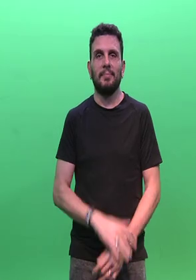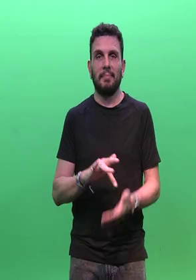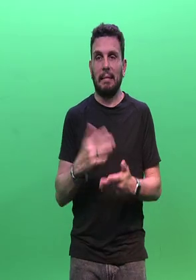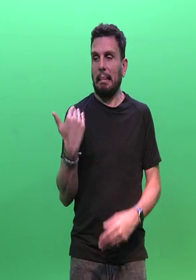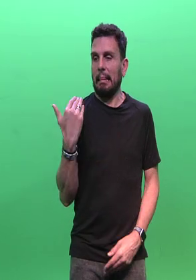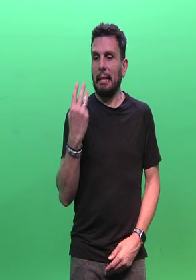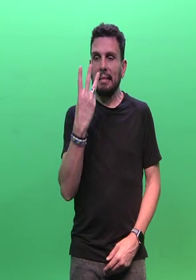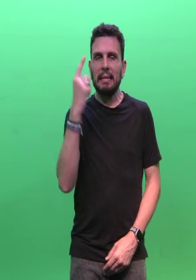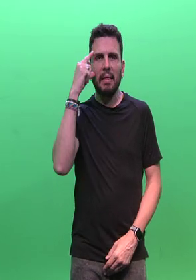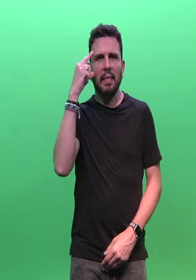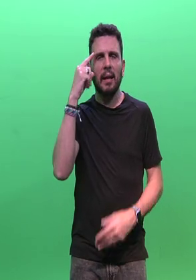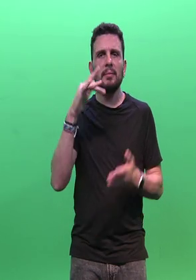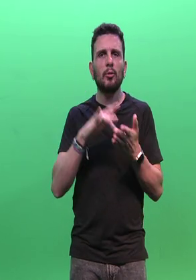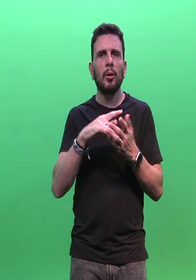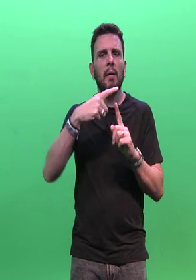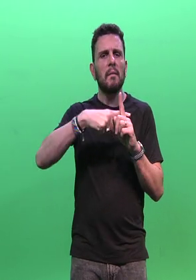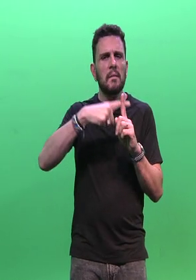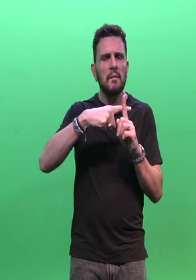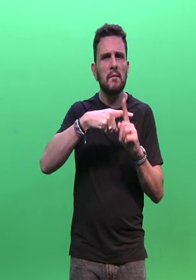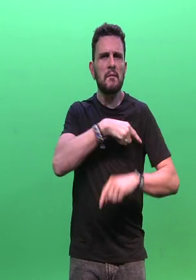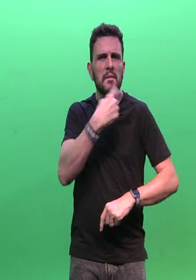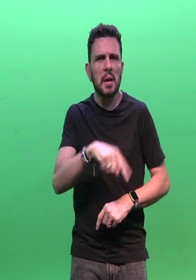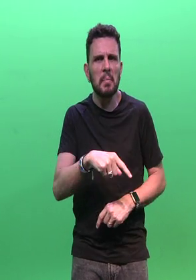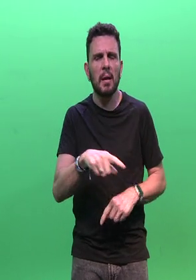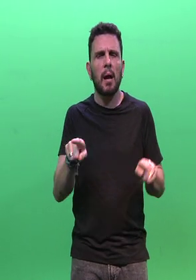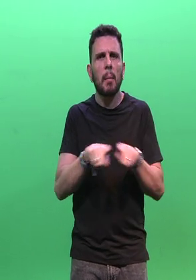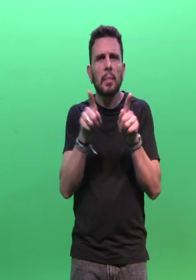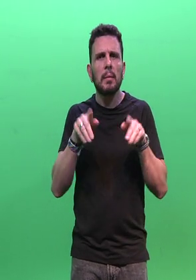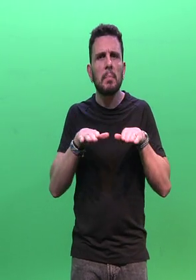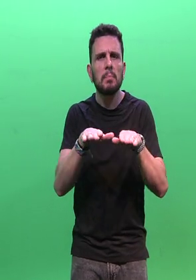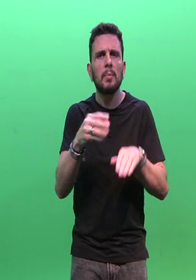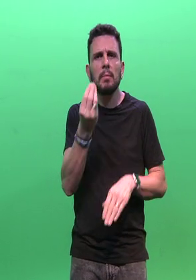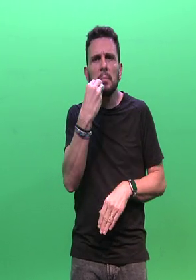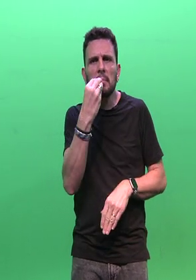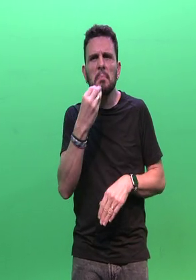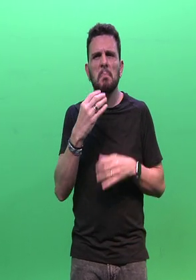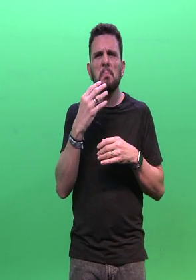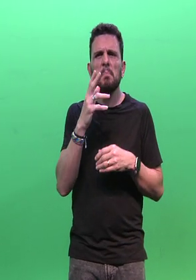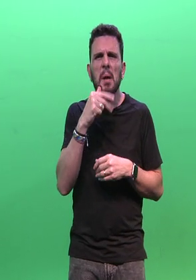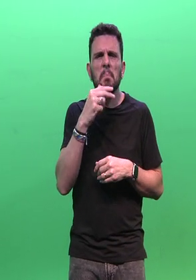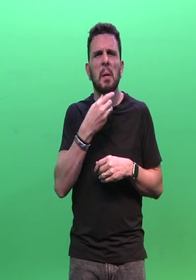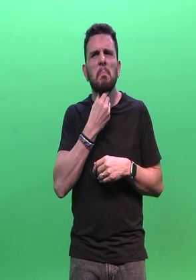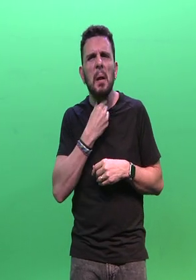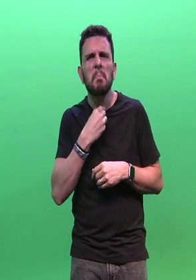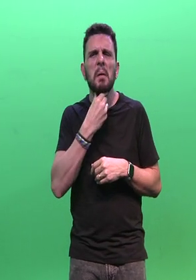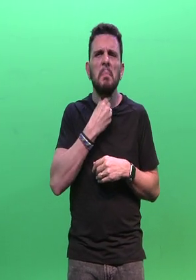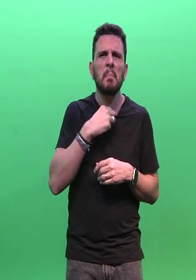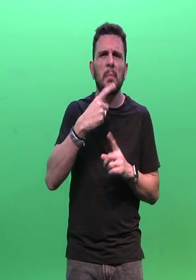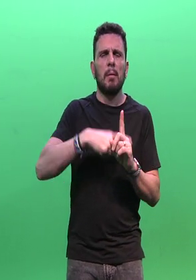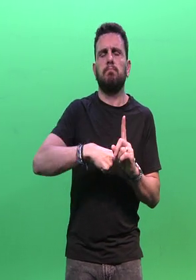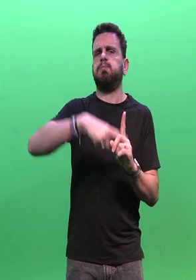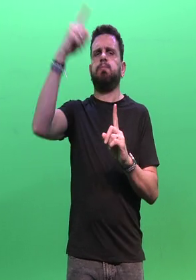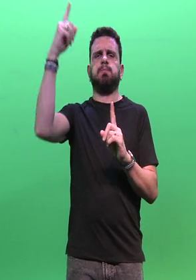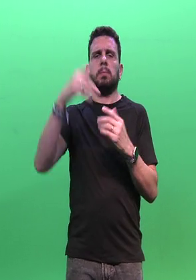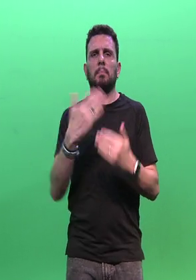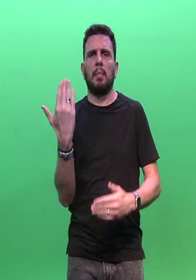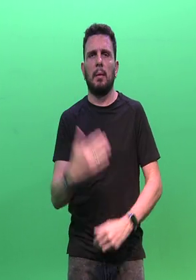Fa poc, fa tres dies, tenia febre, però vaig menjar igualment, em va començar a fer mal el coll i el va pujar molt la febre.